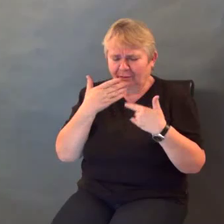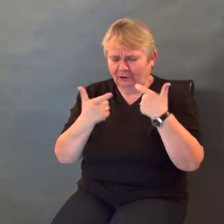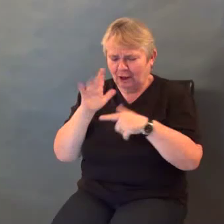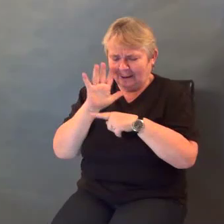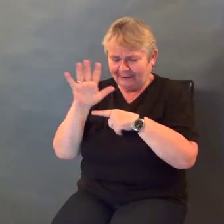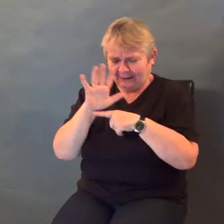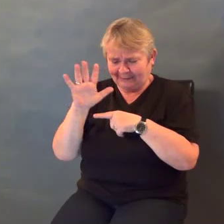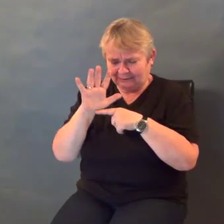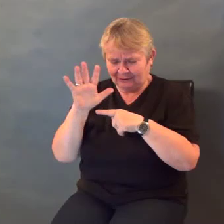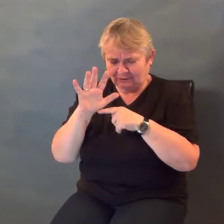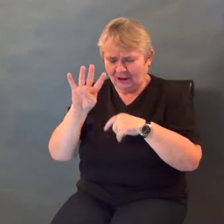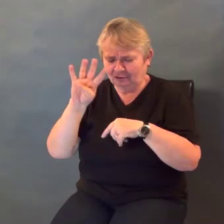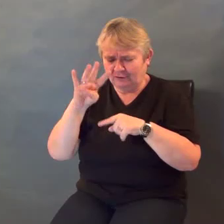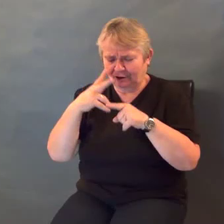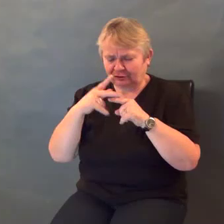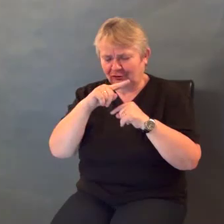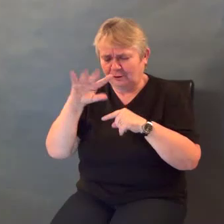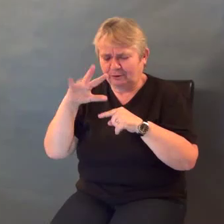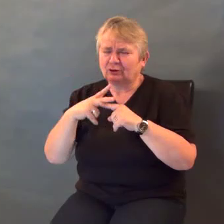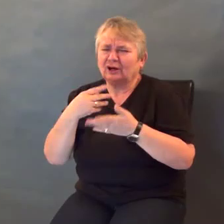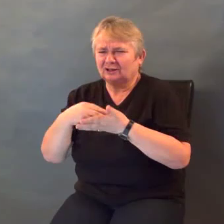Nie mam co robić piętnastego od godziny czwartej trzydzieści do piątej trzydzieści.